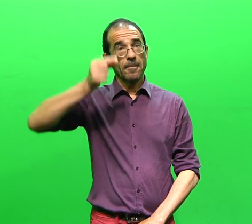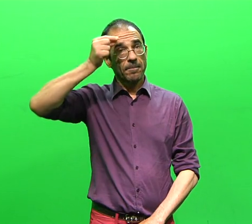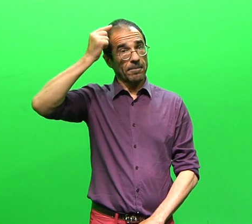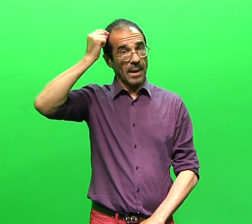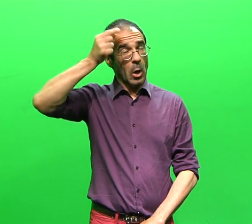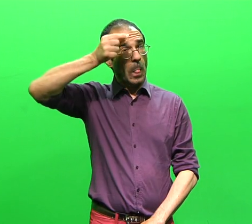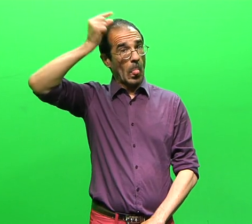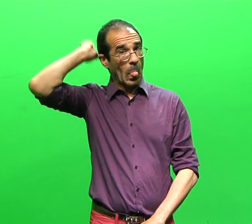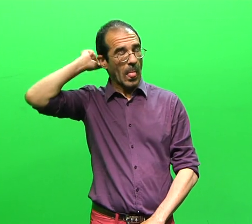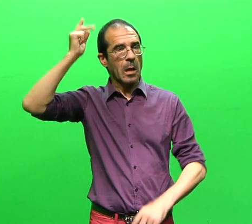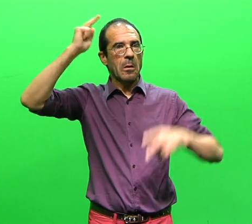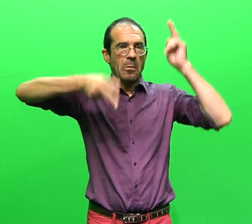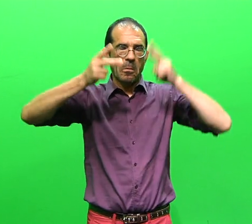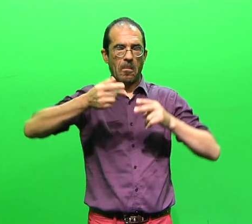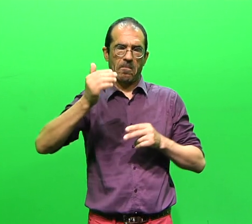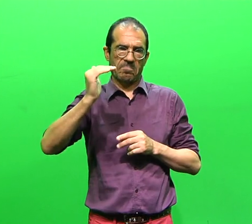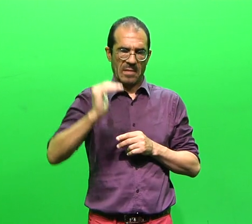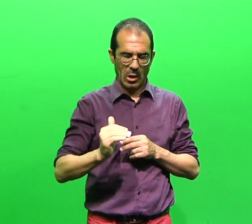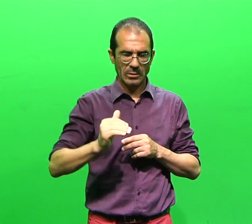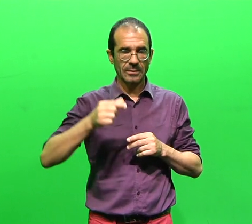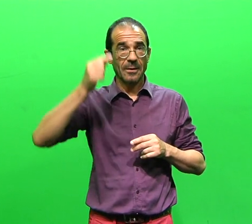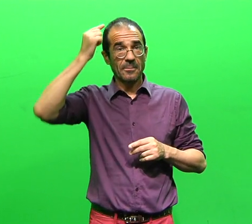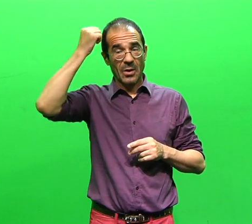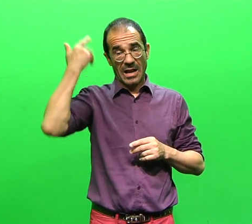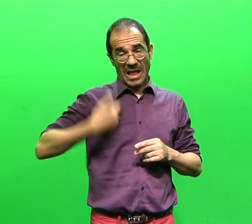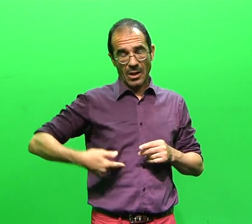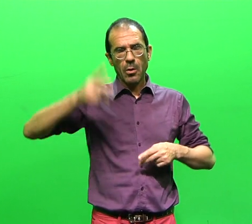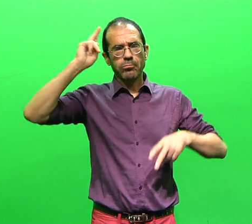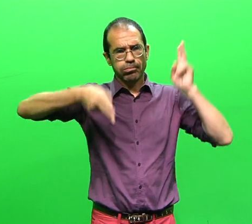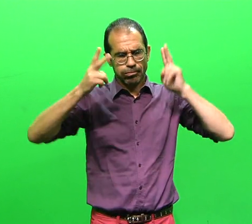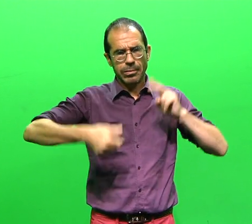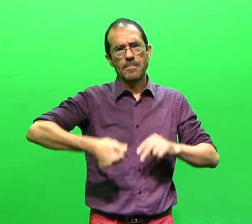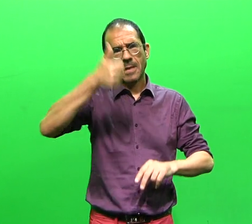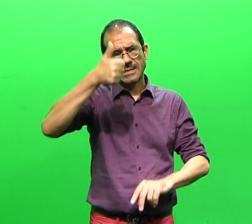Quan tinc els cabells curts em cauen menys, quan tinc els cabells llargs em cauen més.